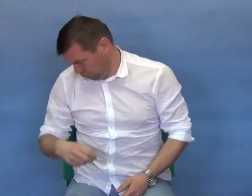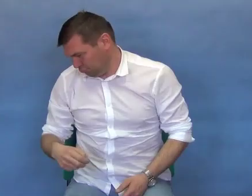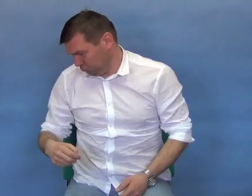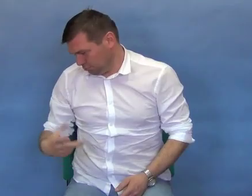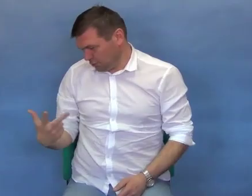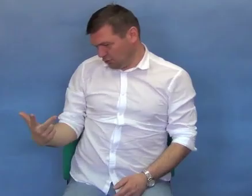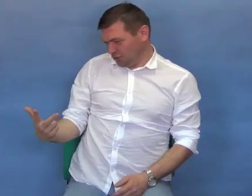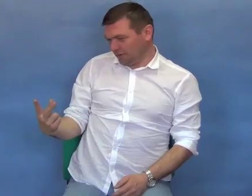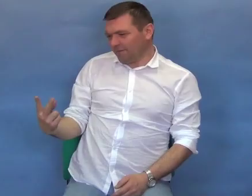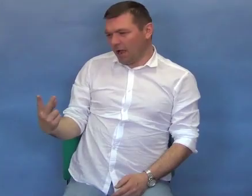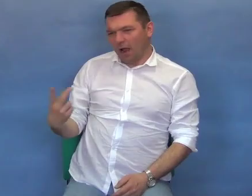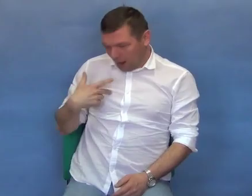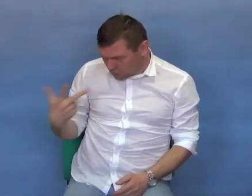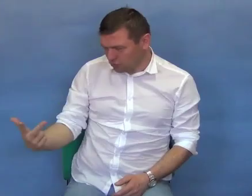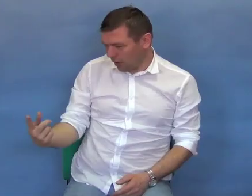Były trzy kosze, a są dwa.